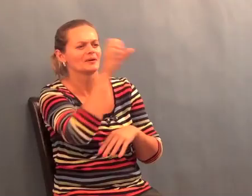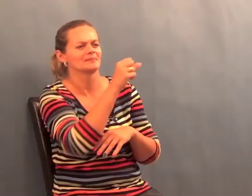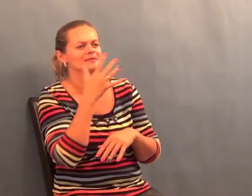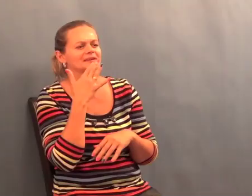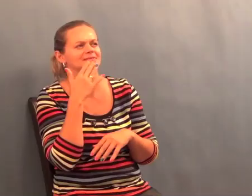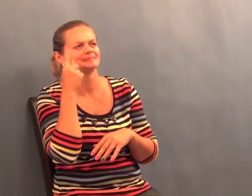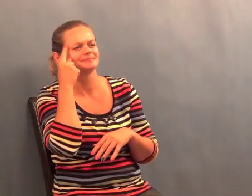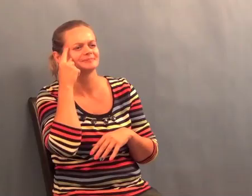Bardzo go chciał, myślał, jak to zrobić.